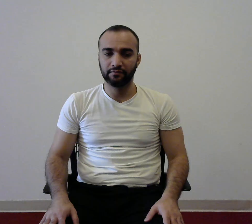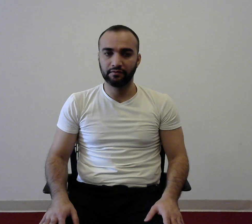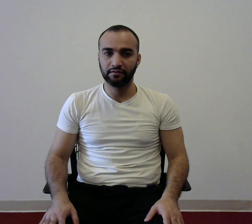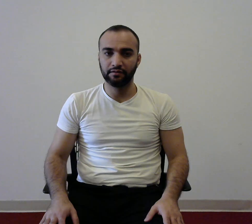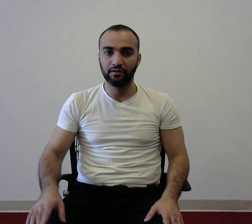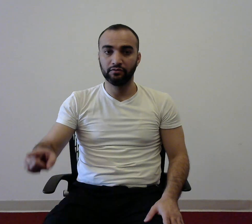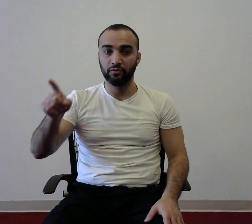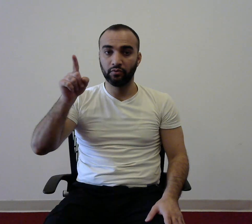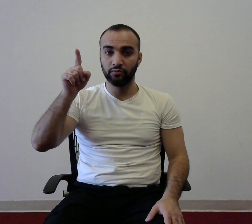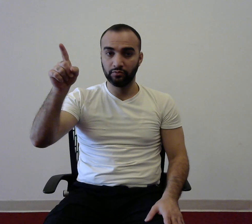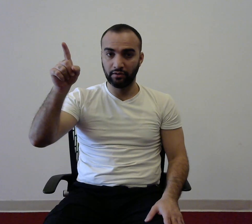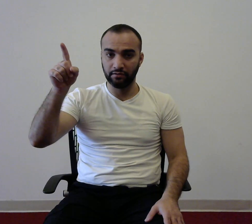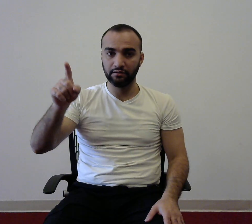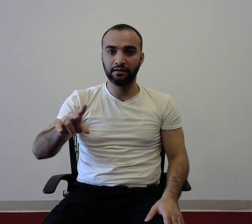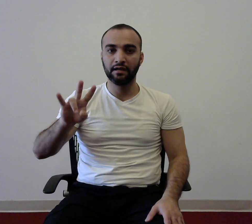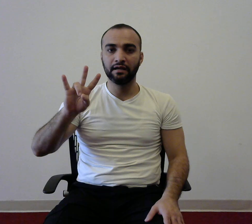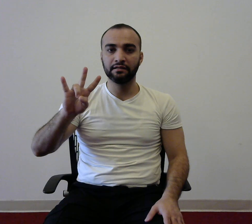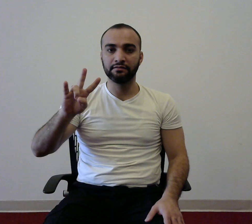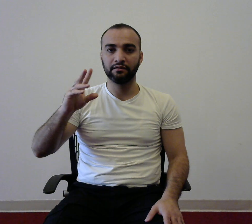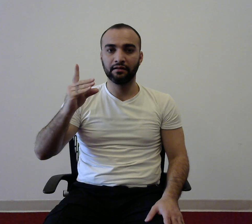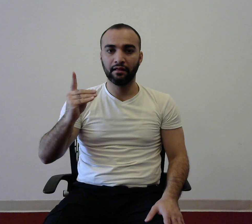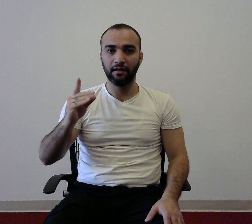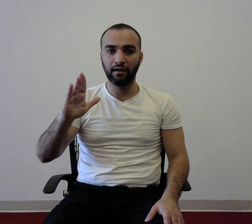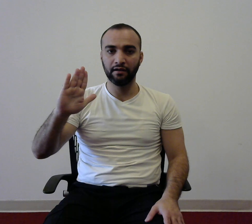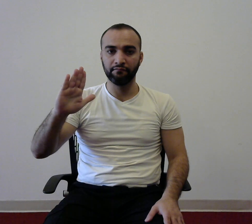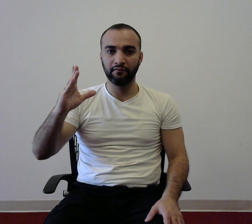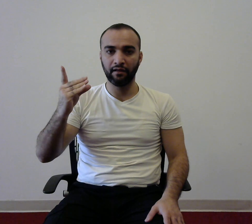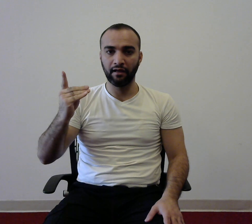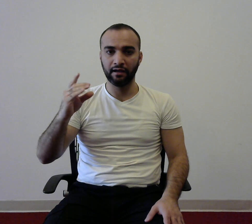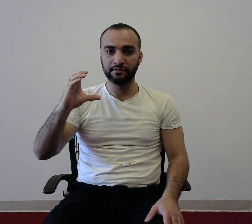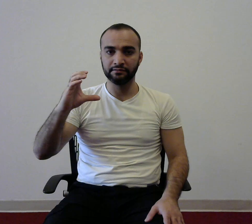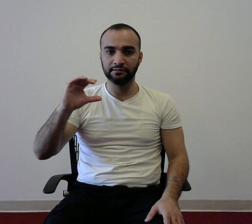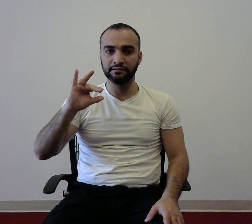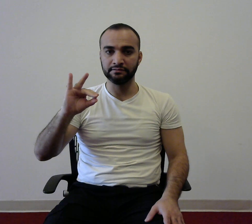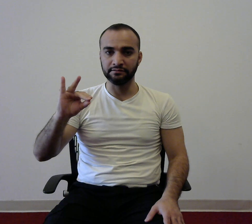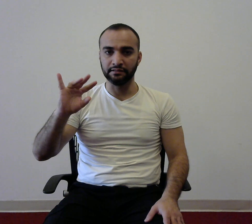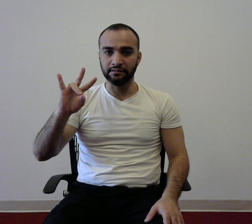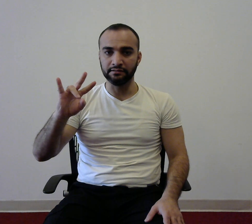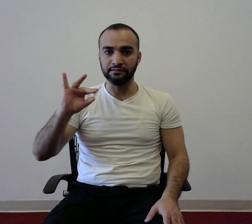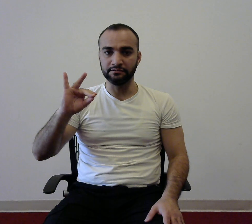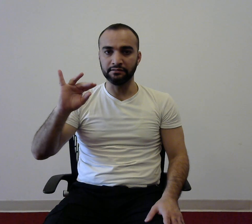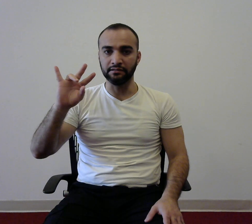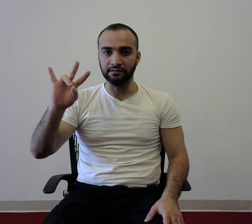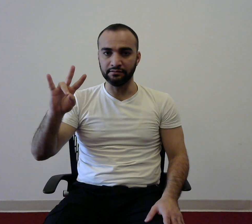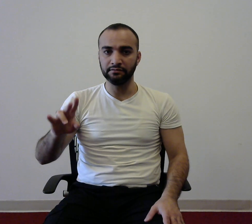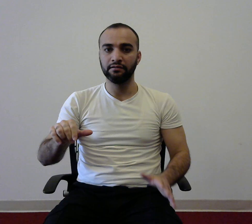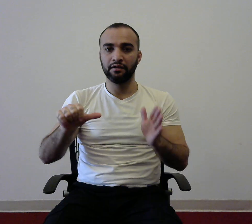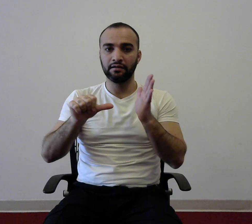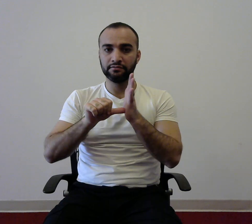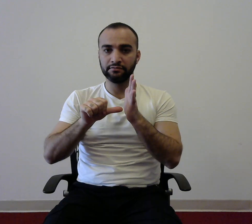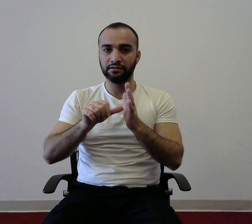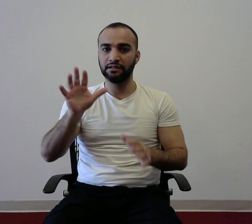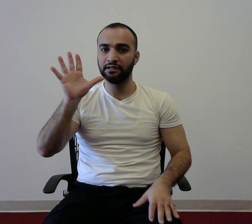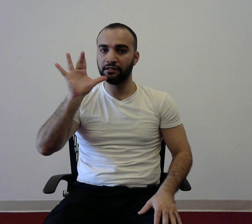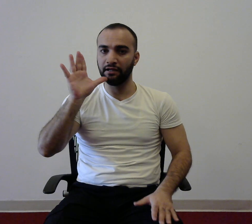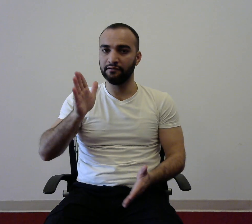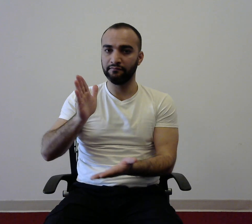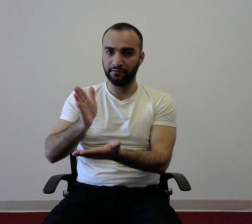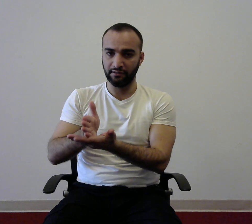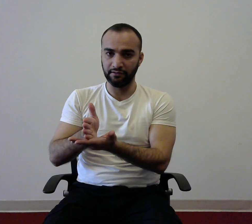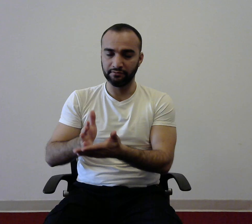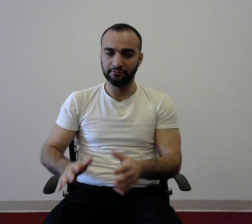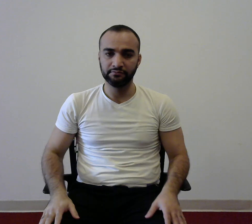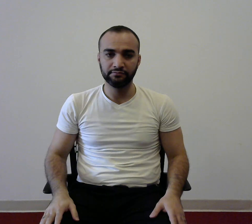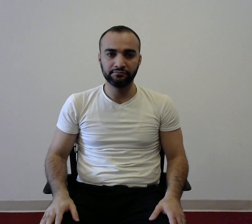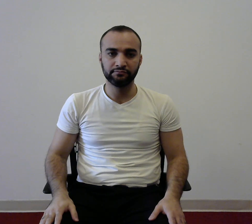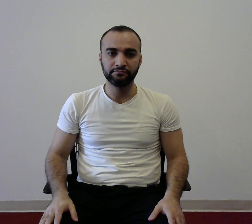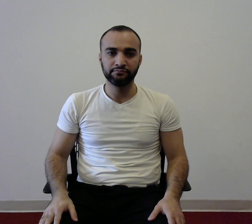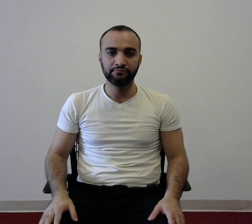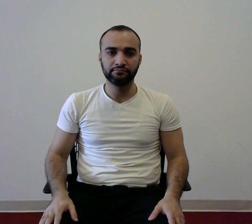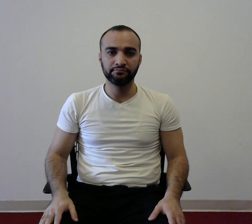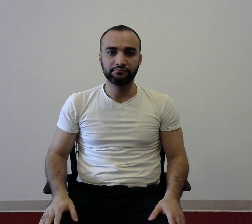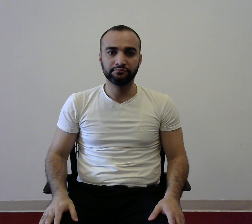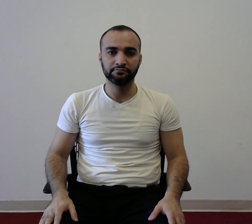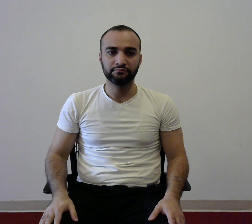Onun nəvəsinin 6 yaşı var